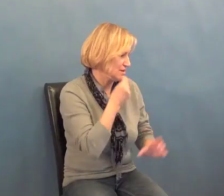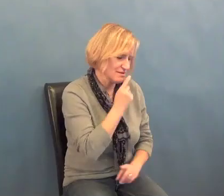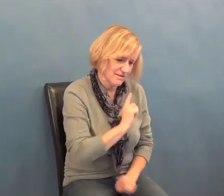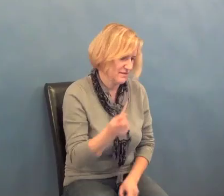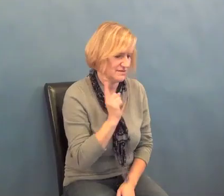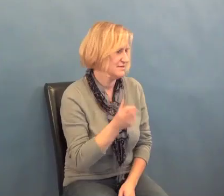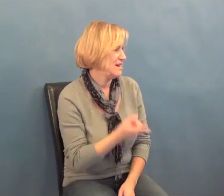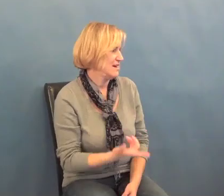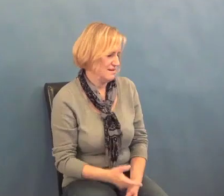Nie wolno jeść w autobusie.